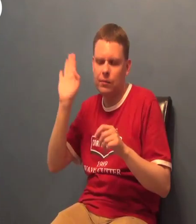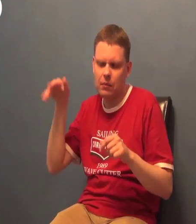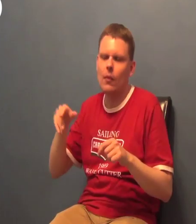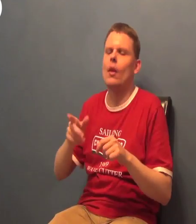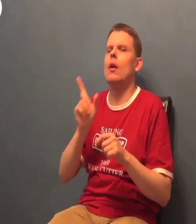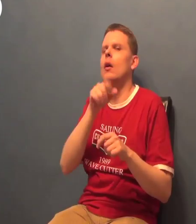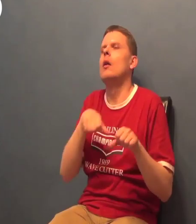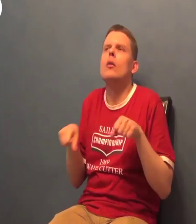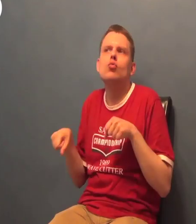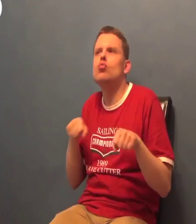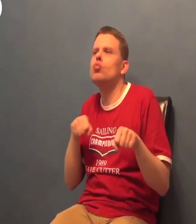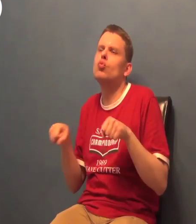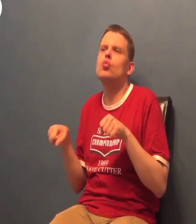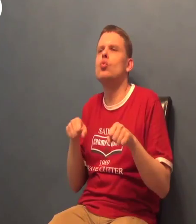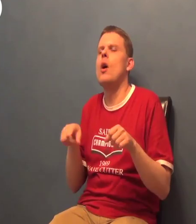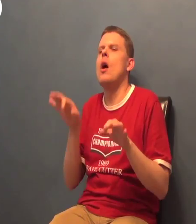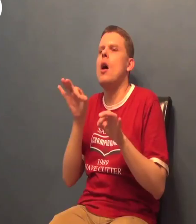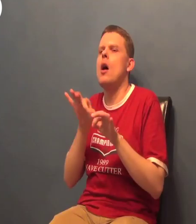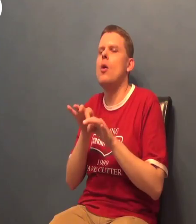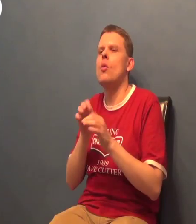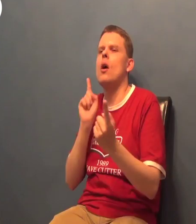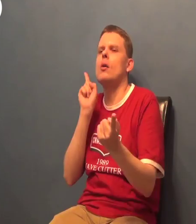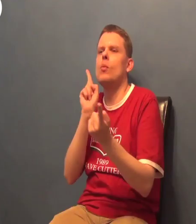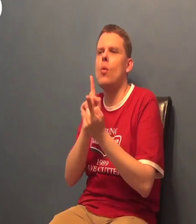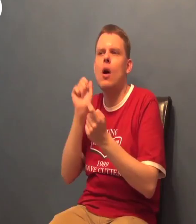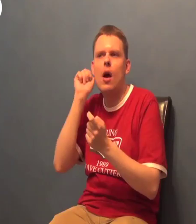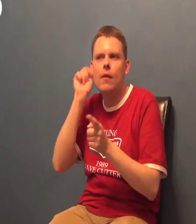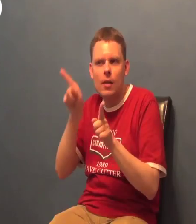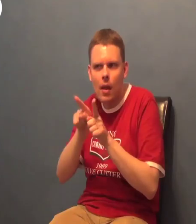Chłopiec jedzie i w pewnym momencie spotyka dziewczynę, która też jedzie rowerem.